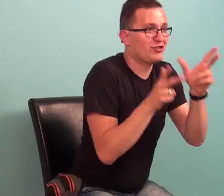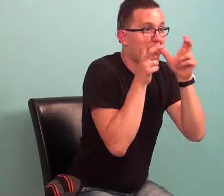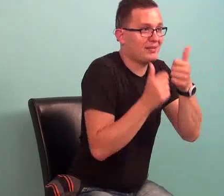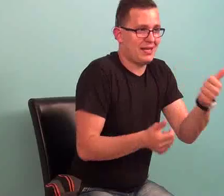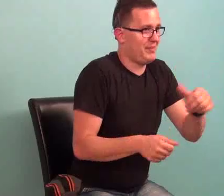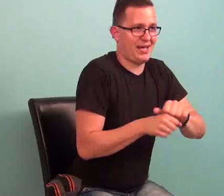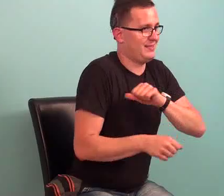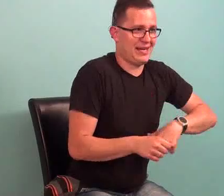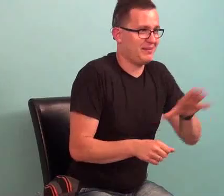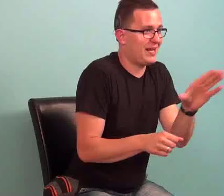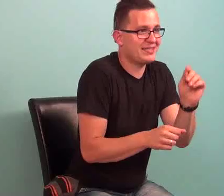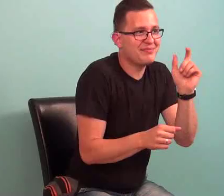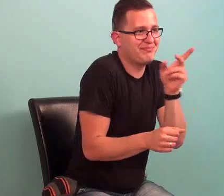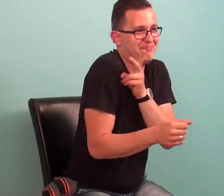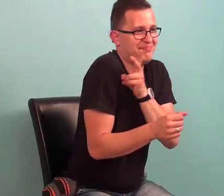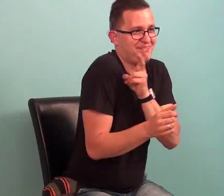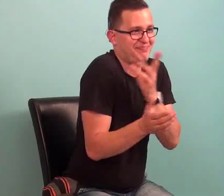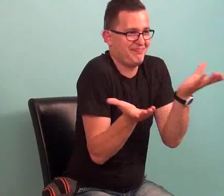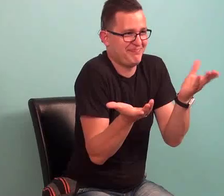nie jest sama, ale chyba razem z narzeczonym.